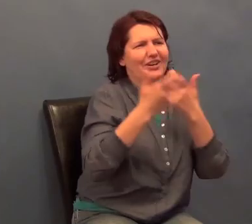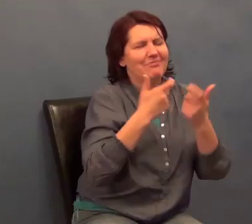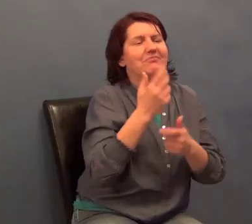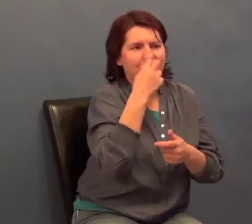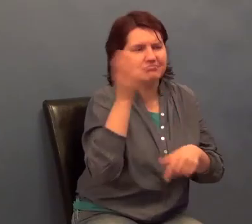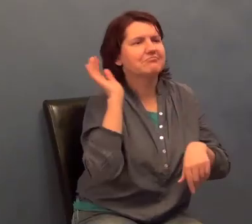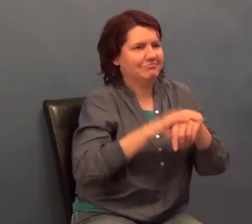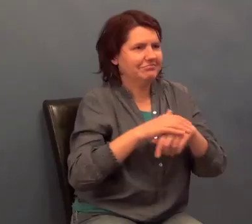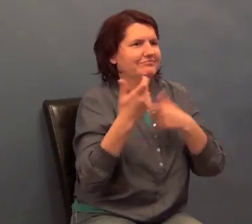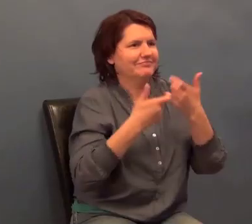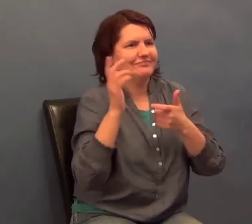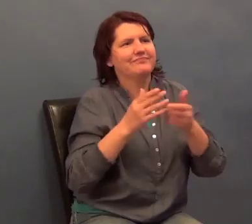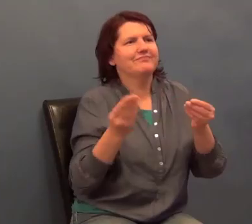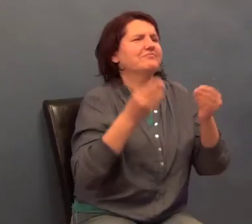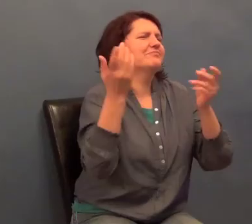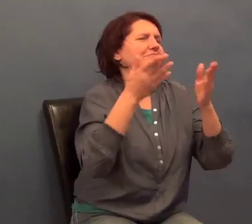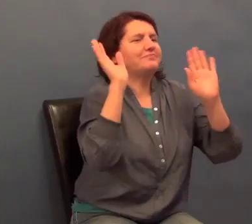Charlie Chaplin zgadza się i wstawia nową szybę.